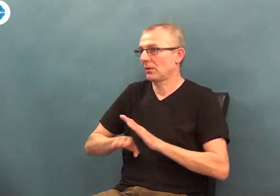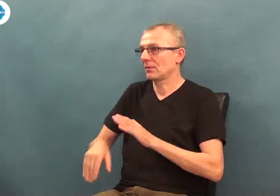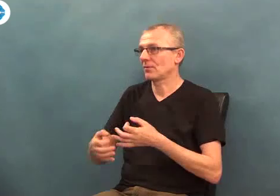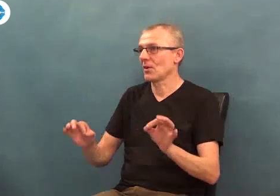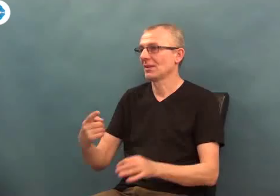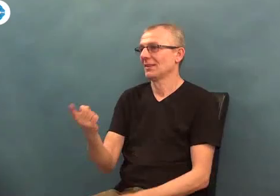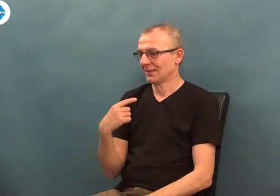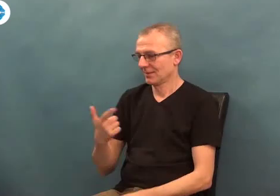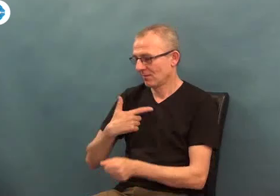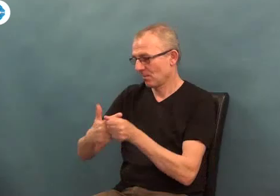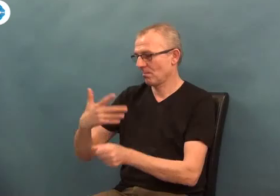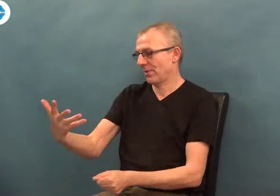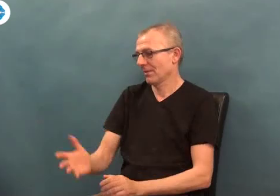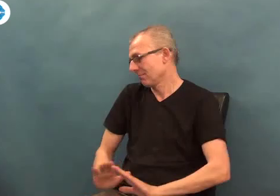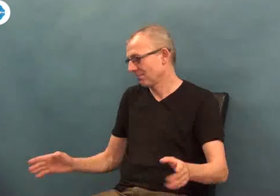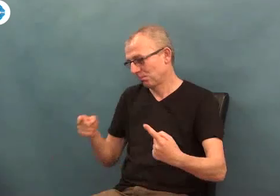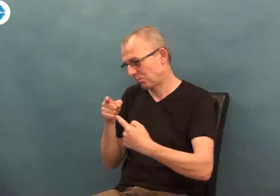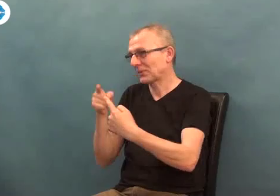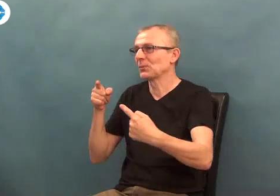Pasuje nam obu dwudziestego piątego.